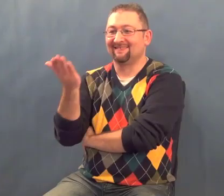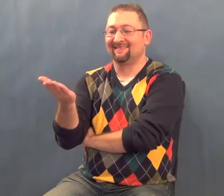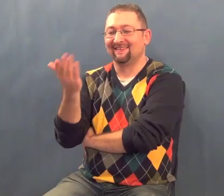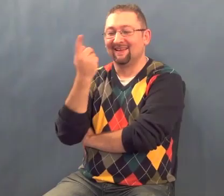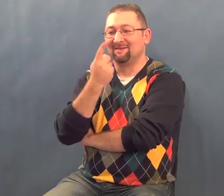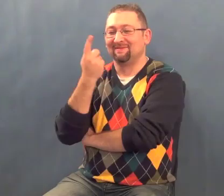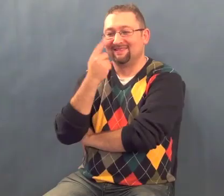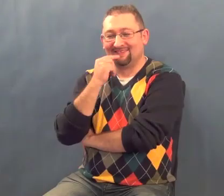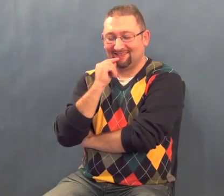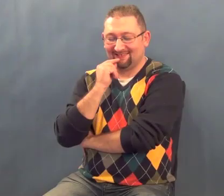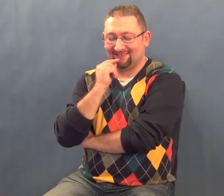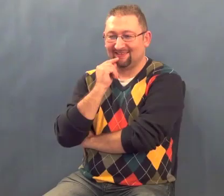Jak myślisz?